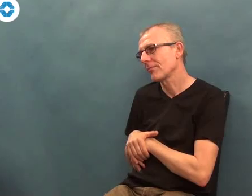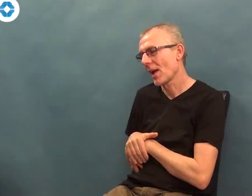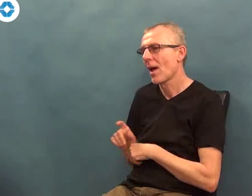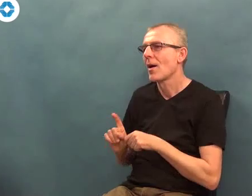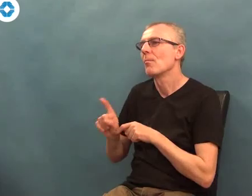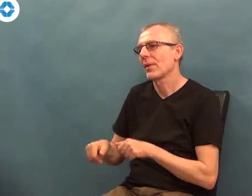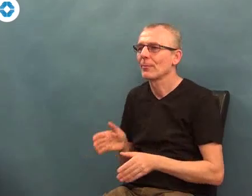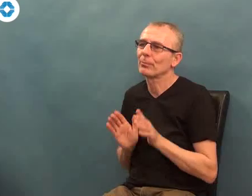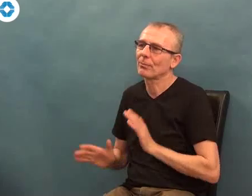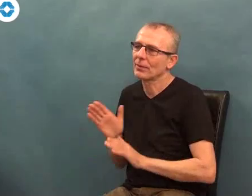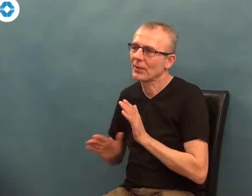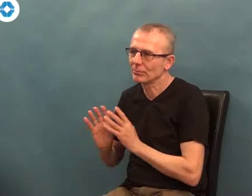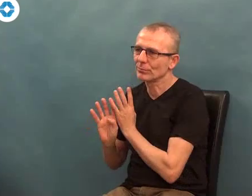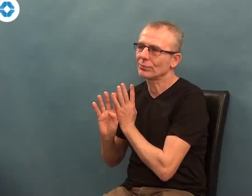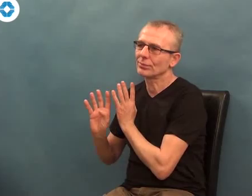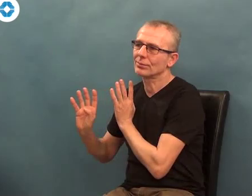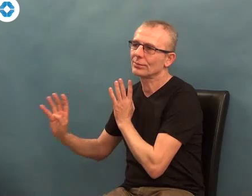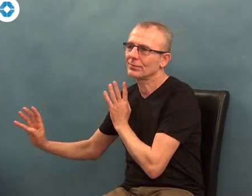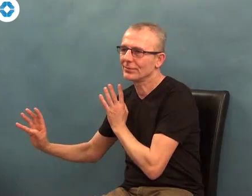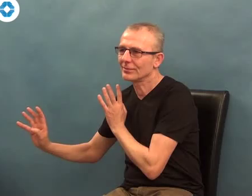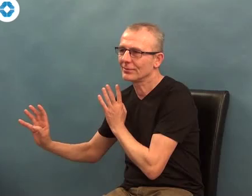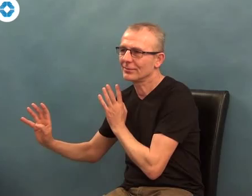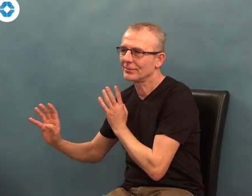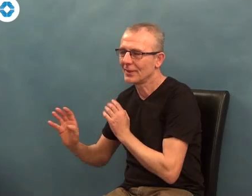Którym urodziło się wiele żabek.